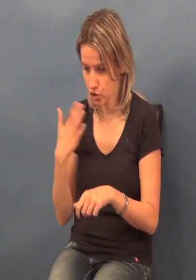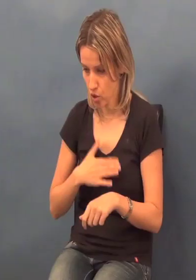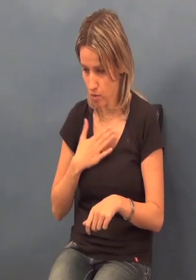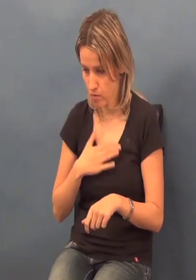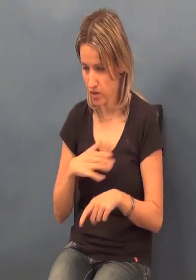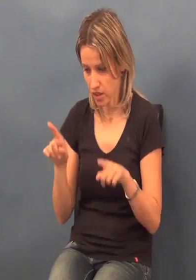Sobota?